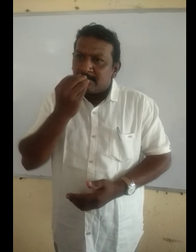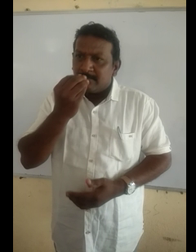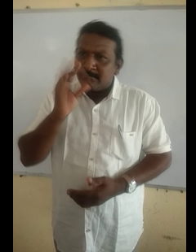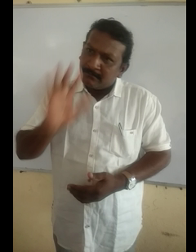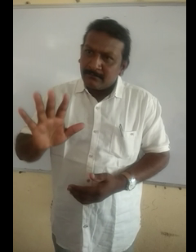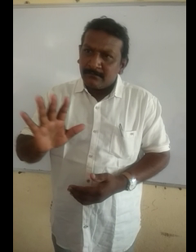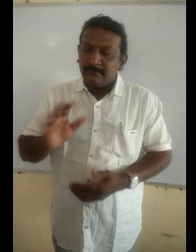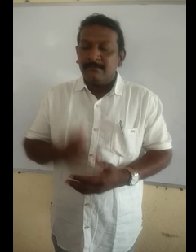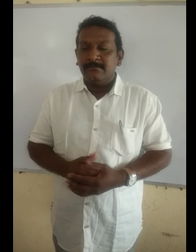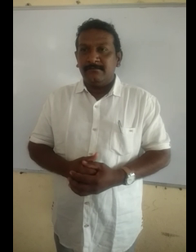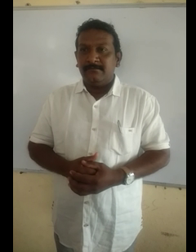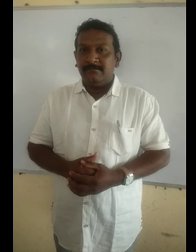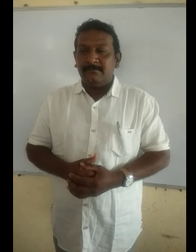had your food